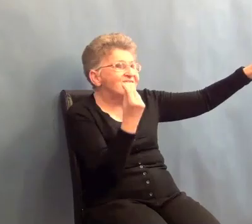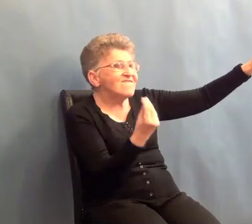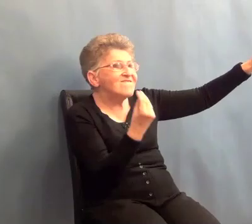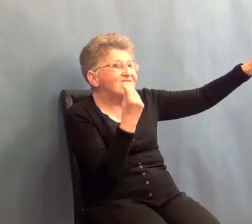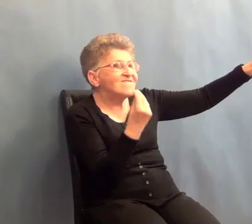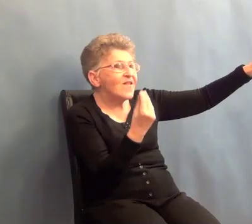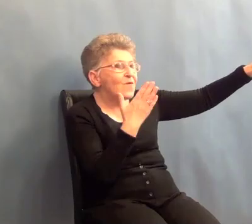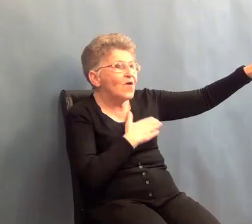Wspaniale.